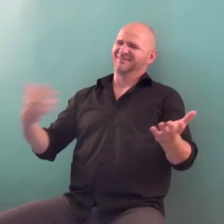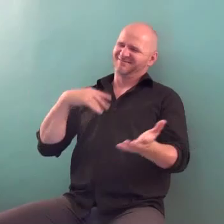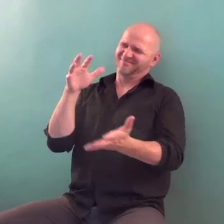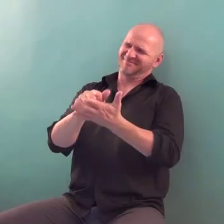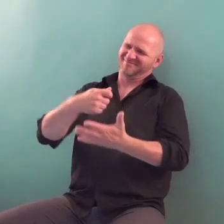Ja jestem zajęty.